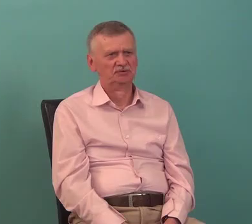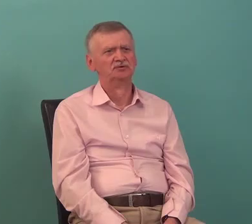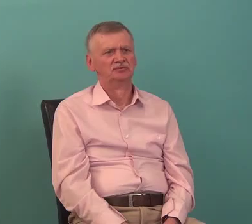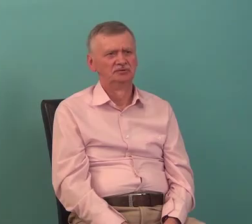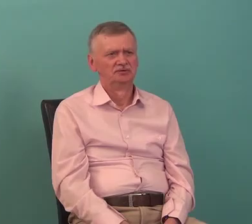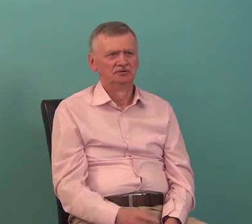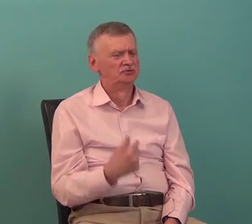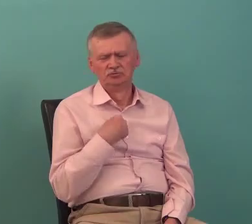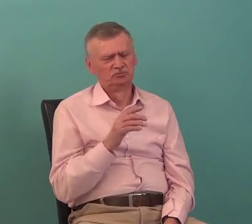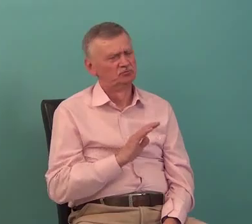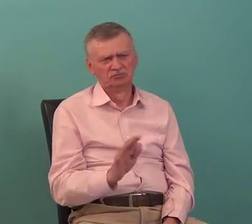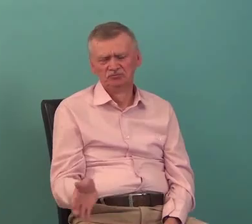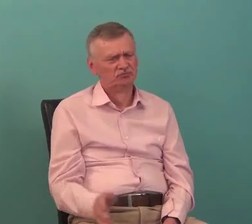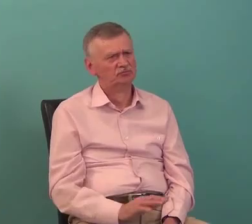Ja nie, nie...